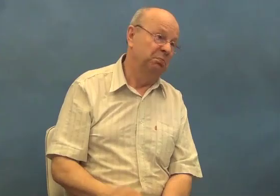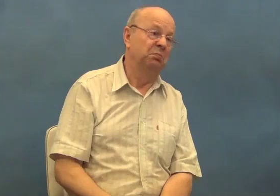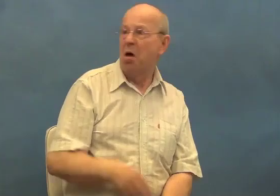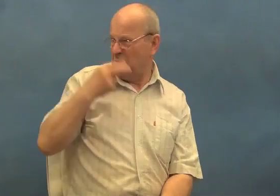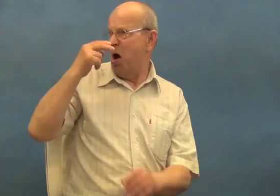Okej.